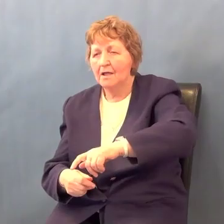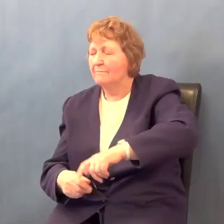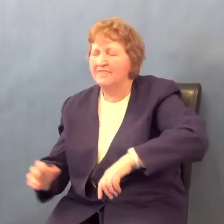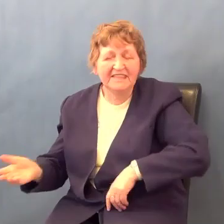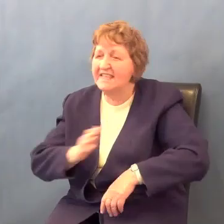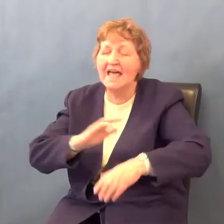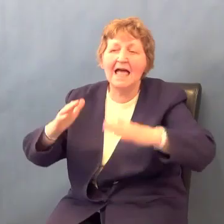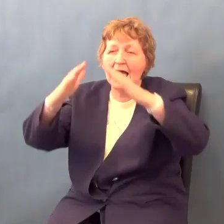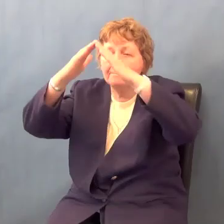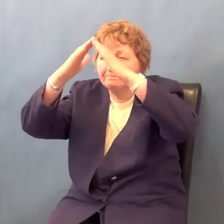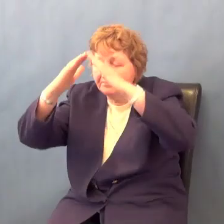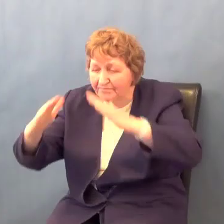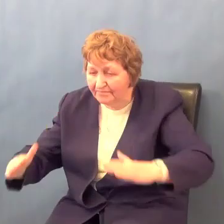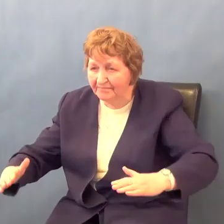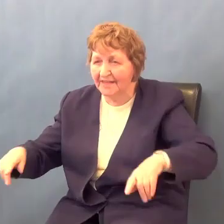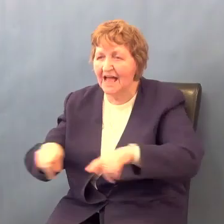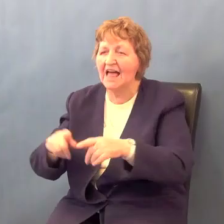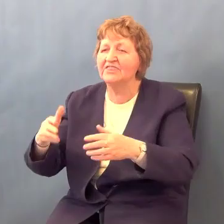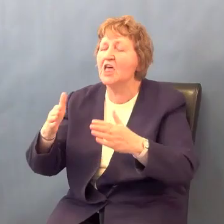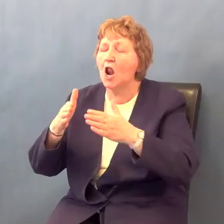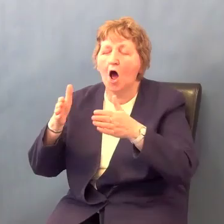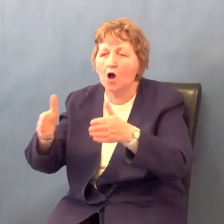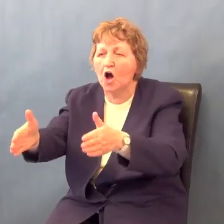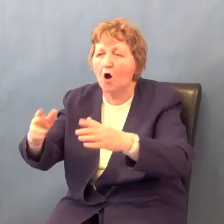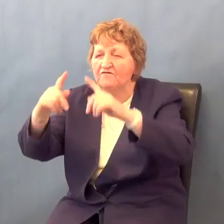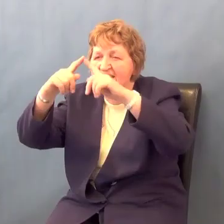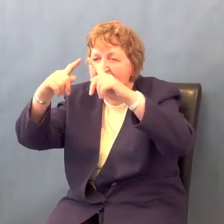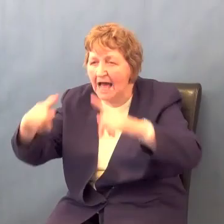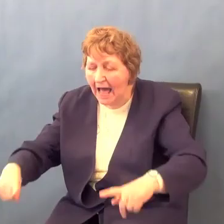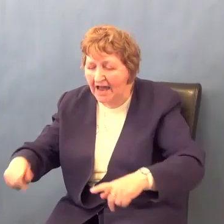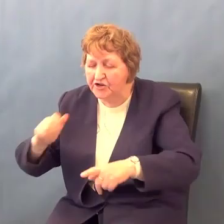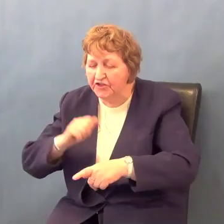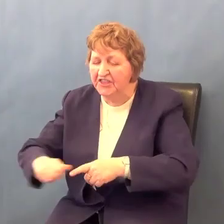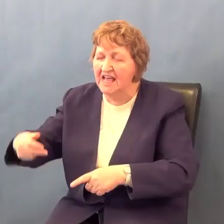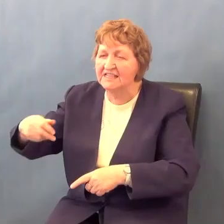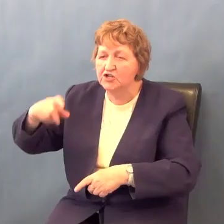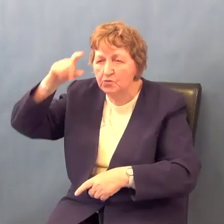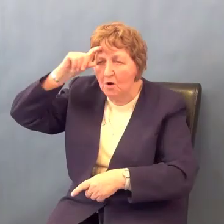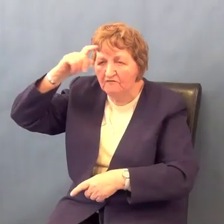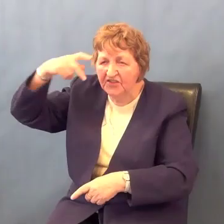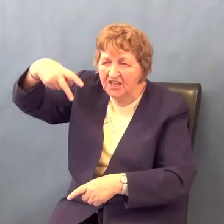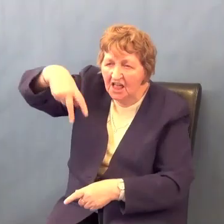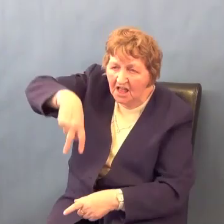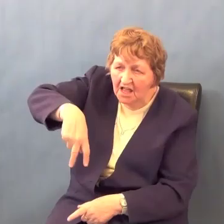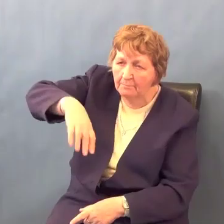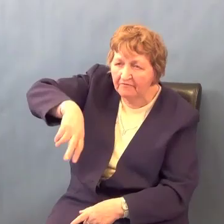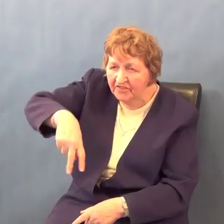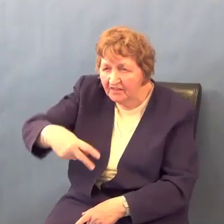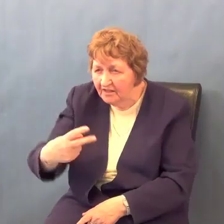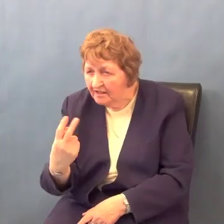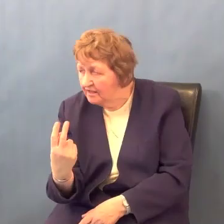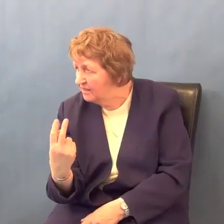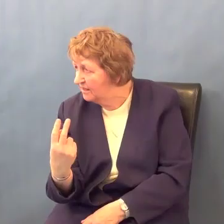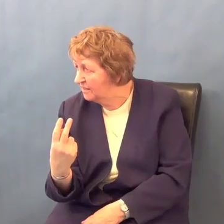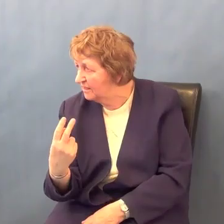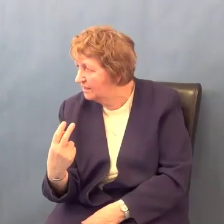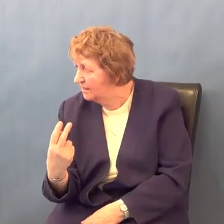Jest drogowy znak i jest na nim stojący człowiek, a powinno być odwrotnie, do góry nogami.